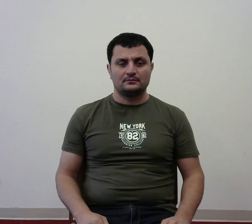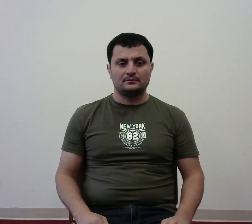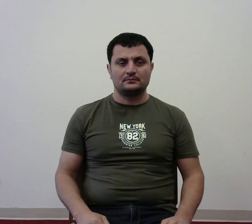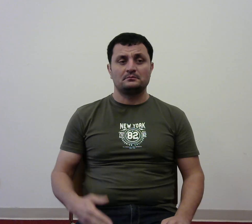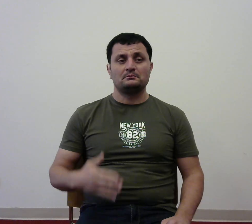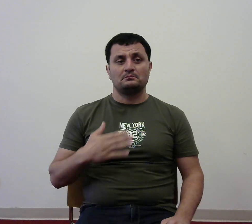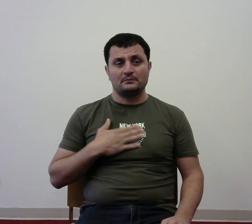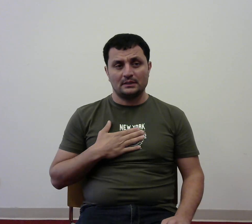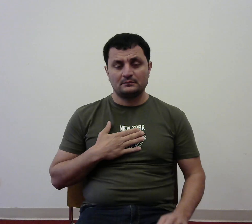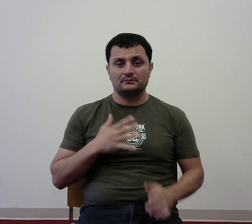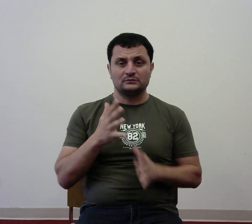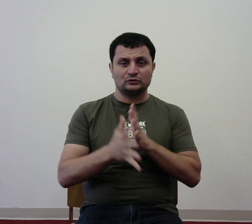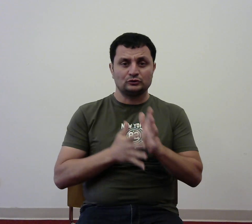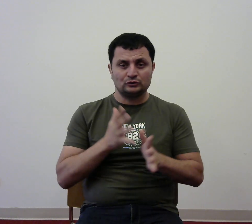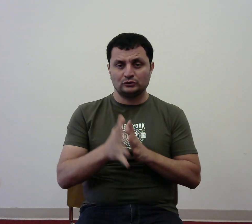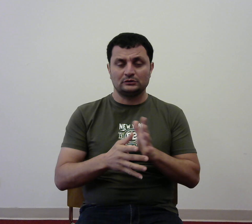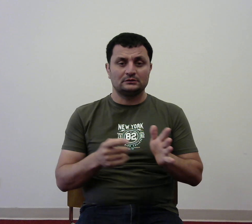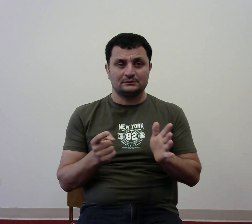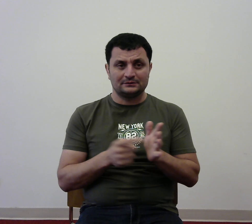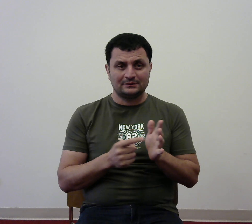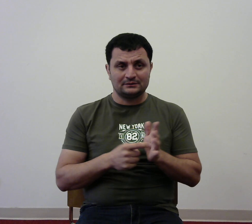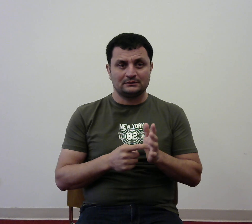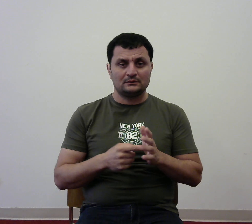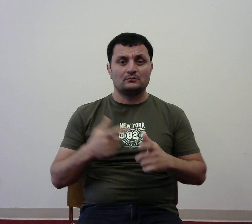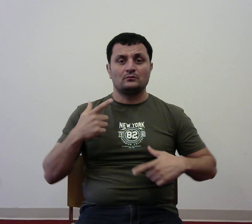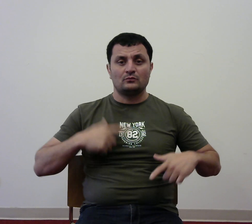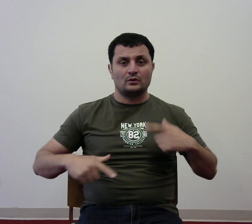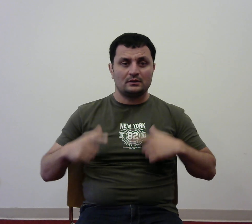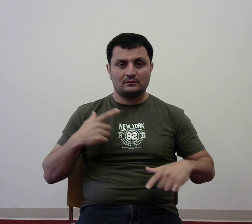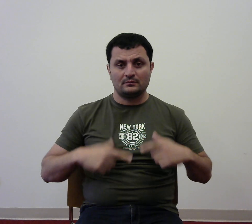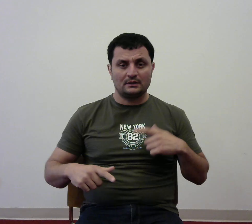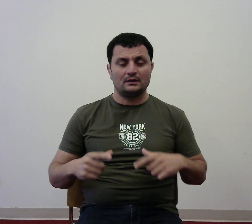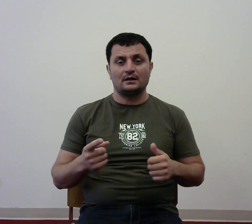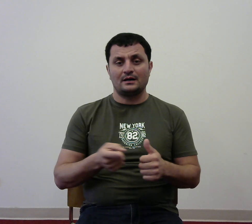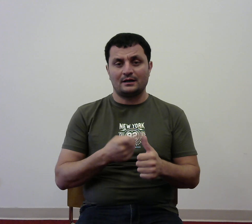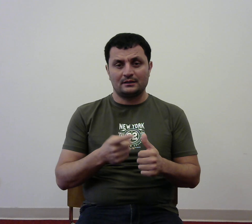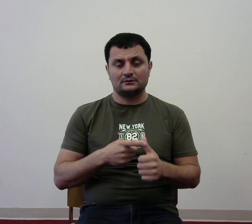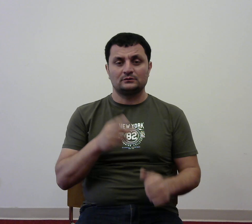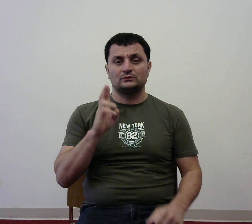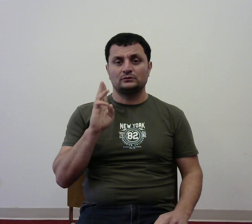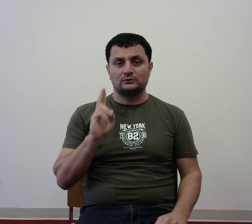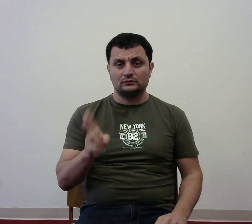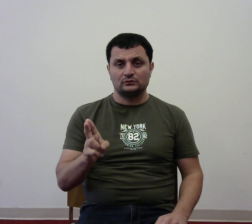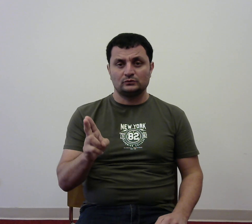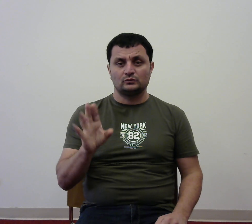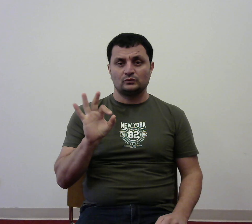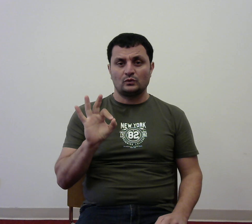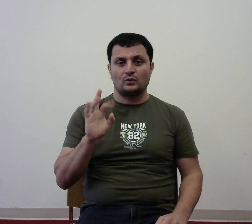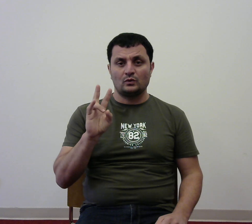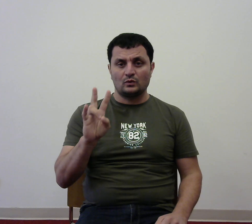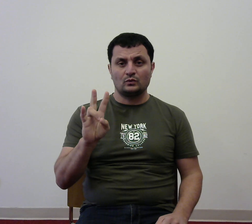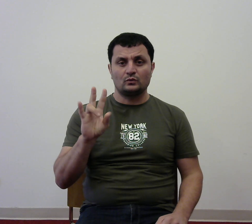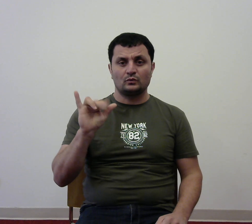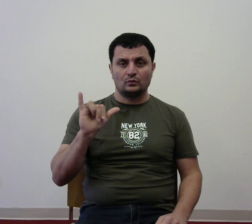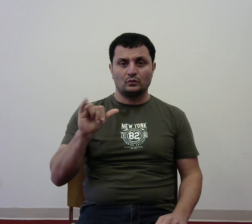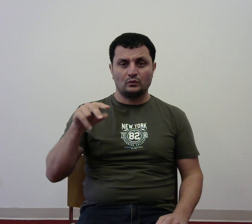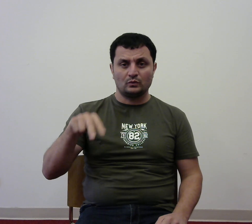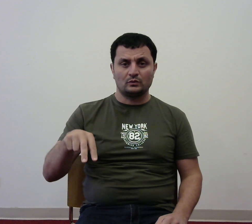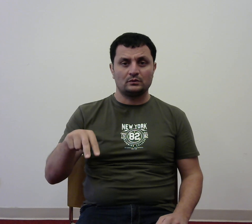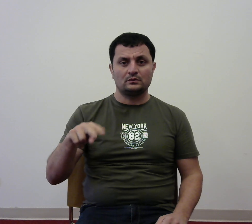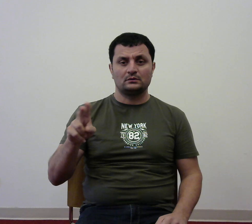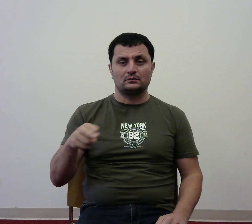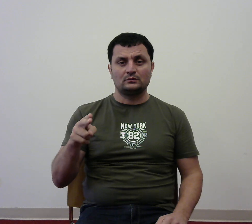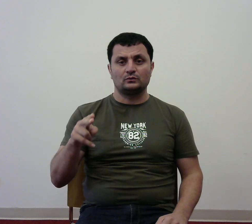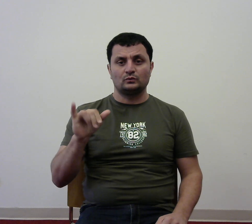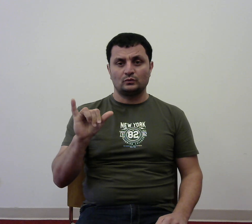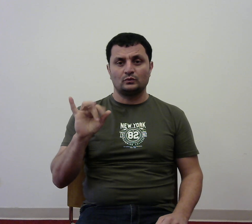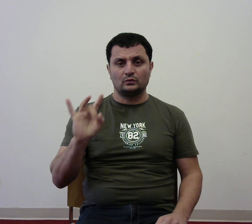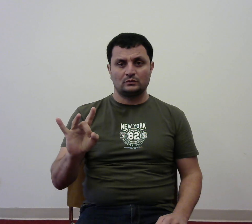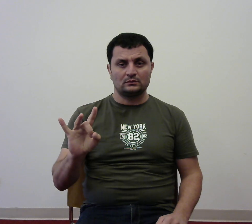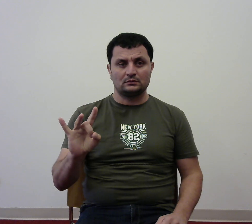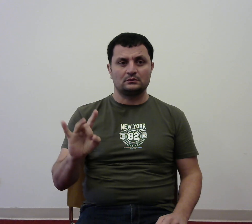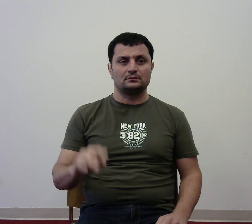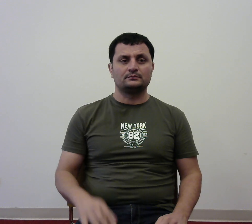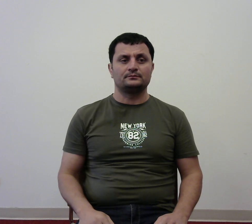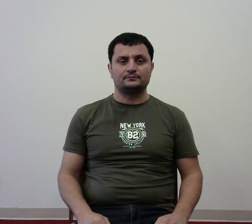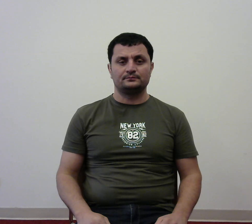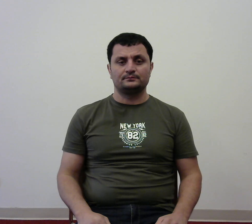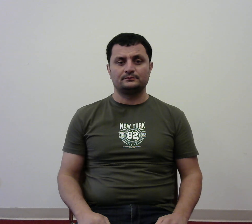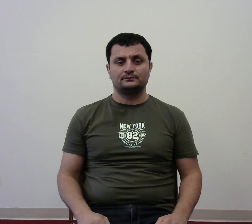Mənim işarə dili müəlliməmin adı Könüldür